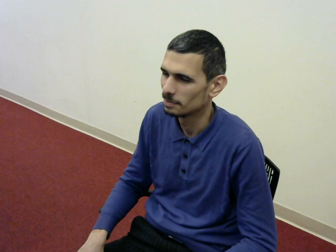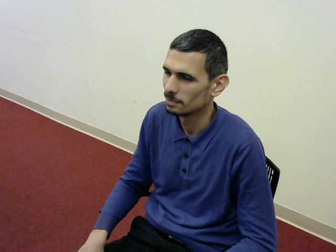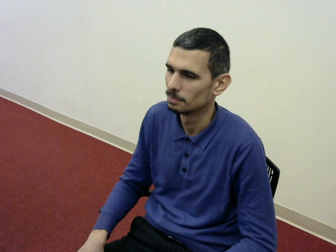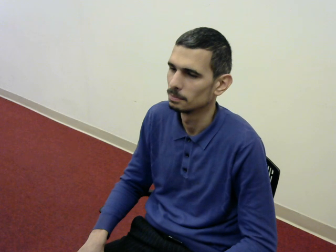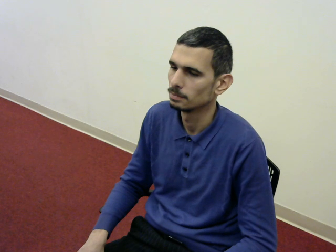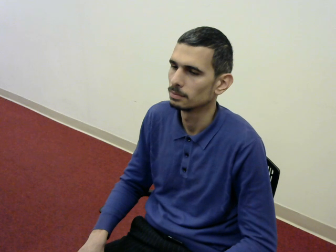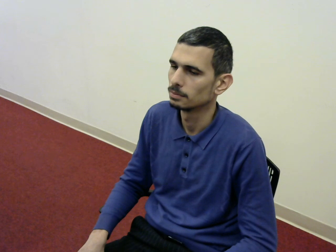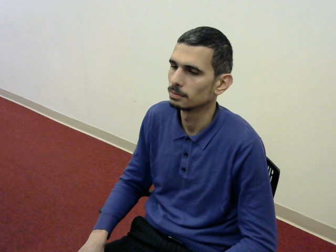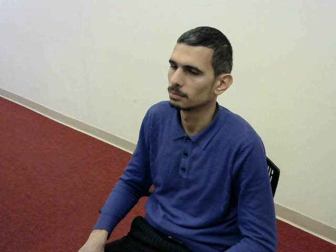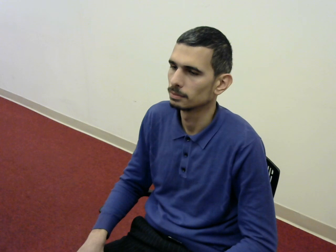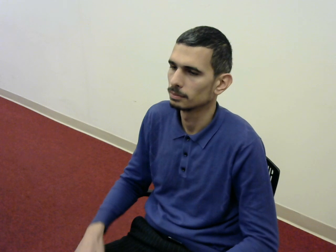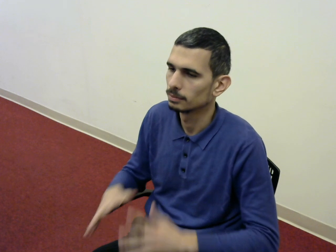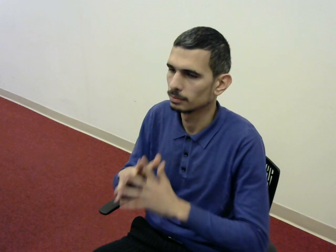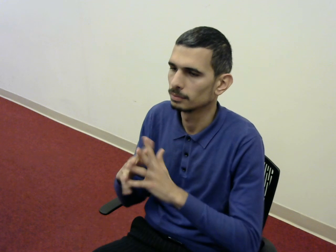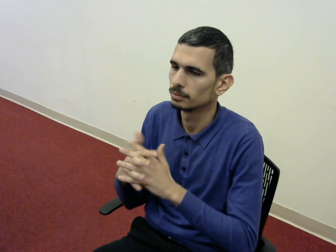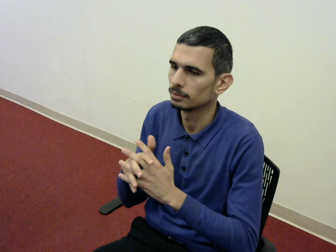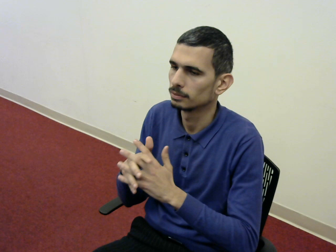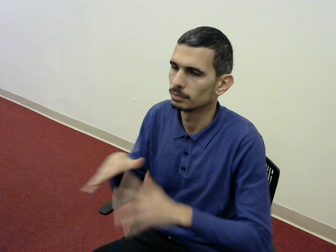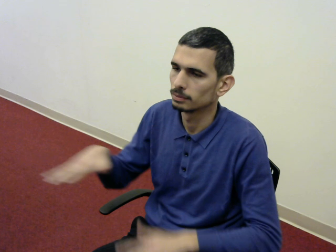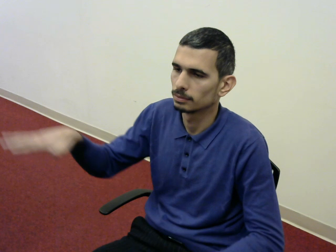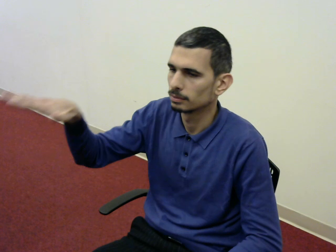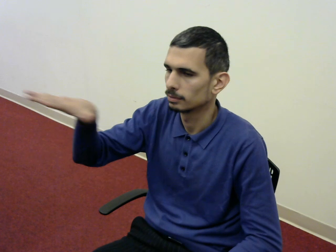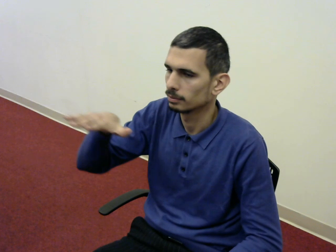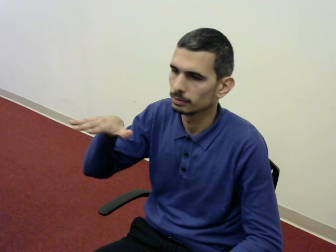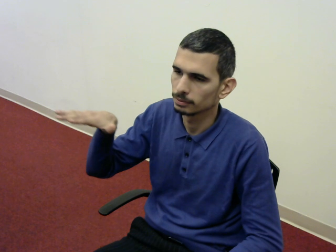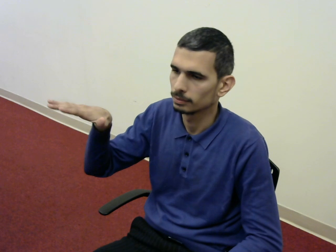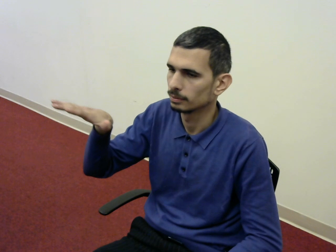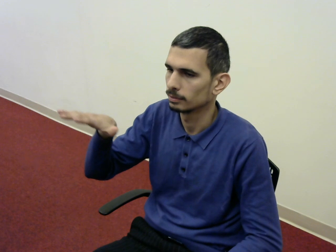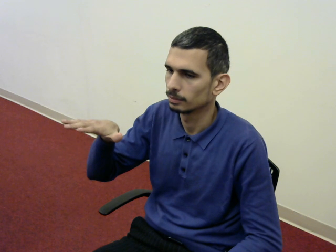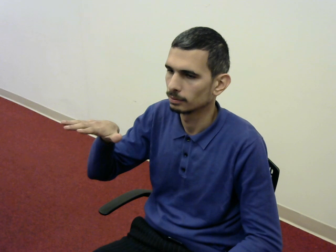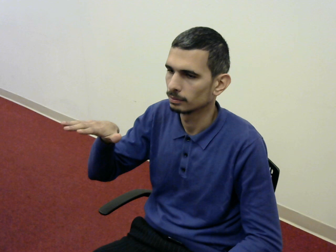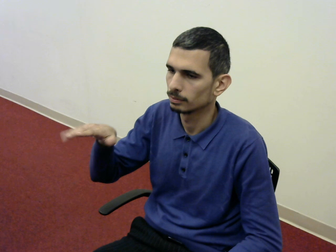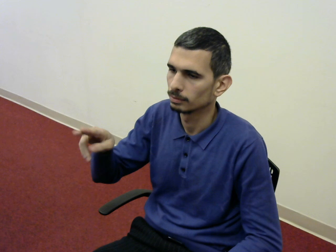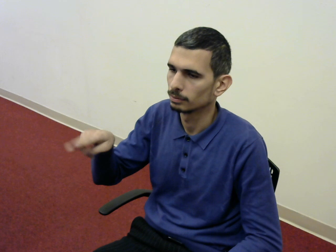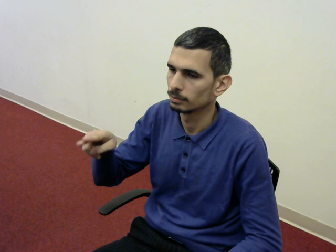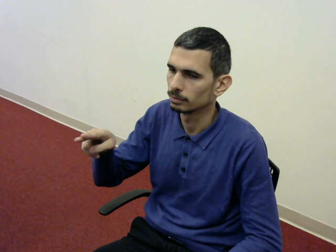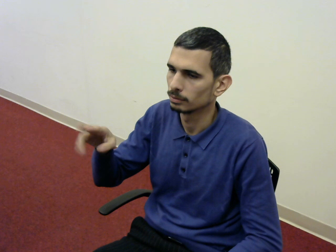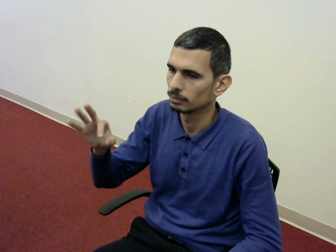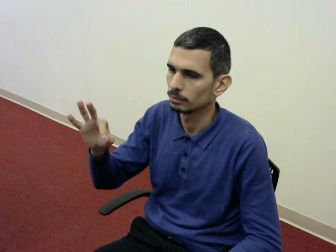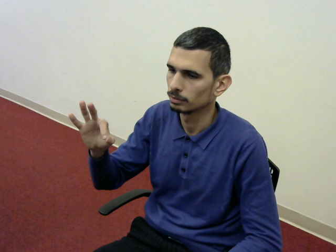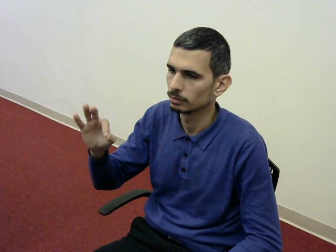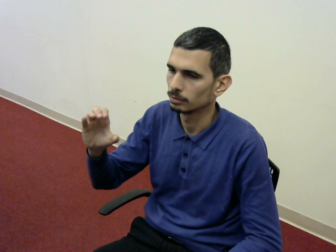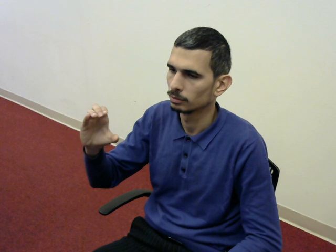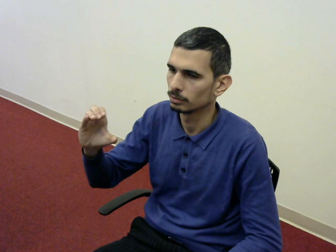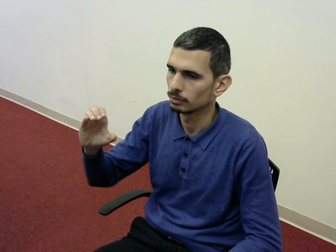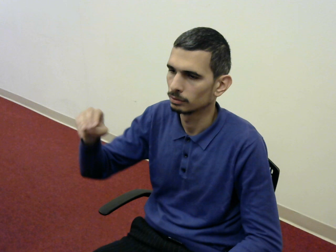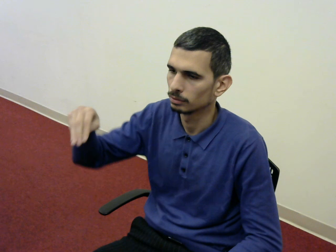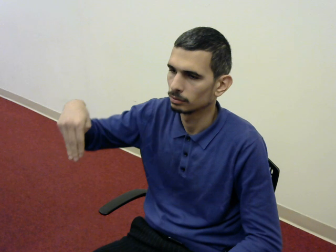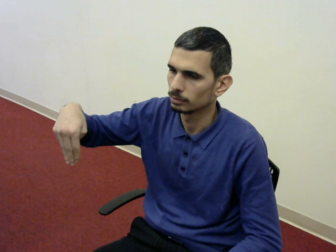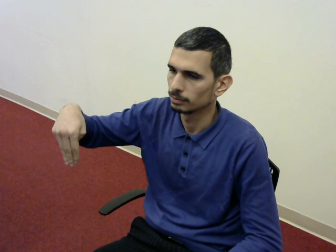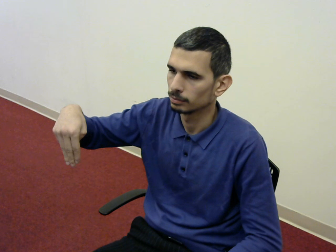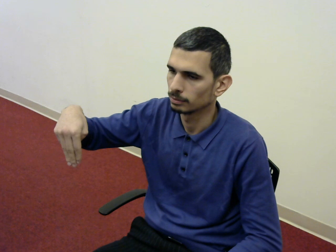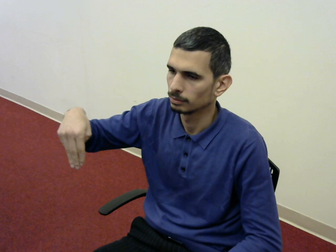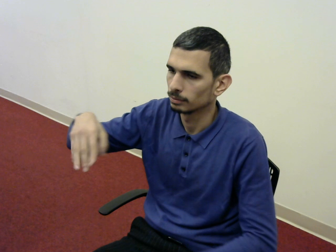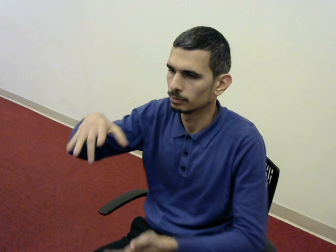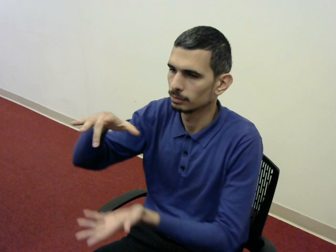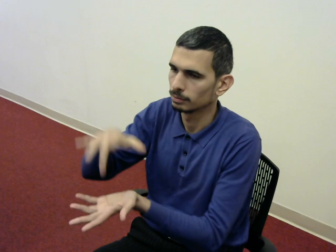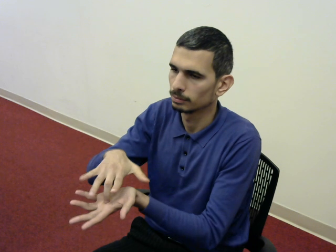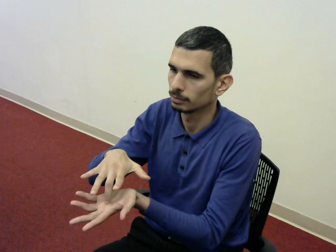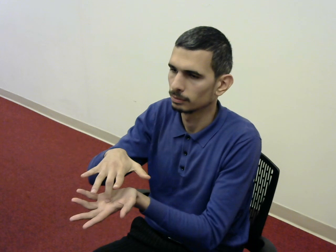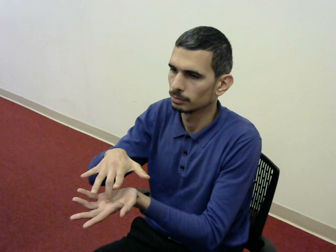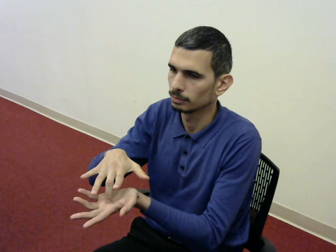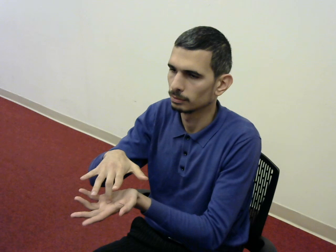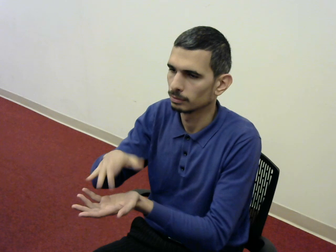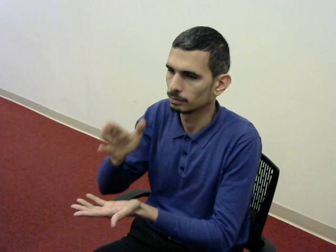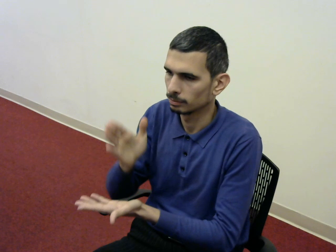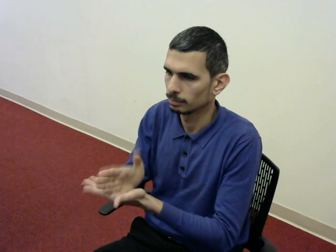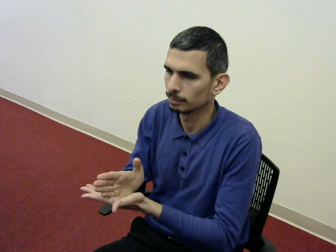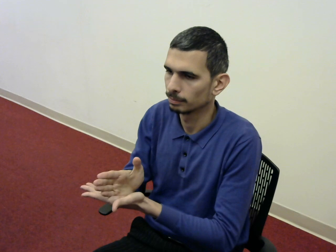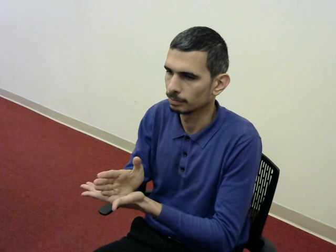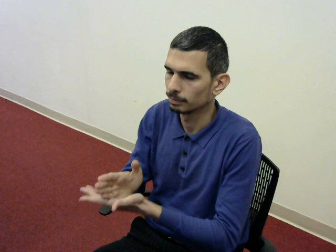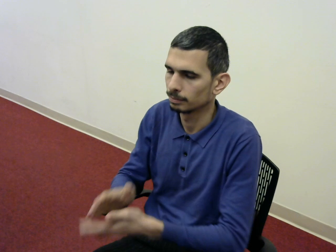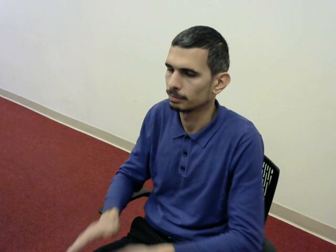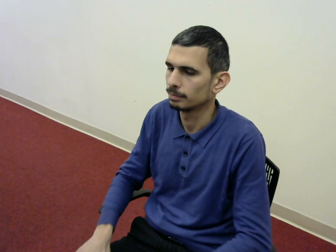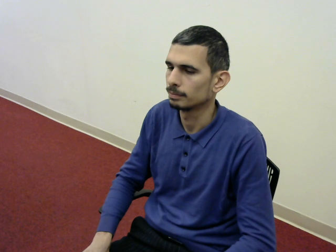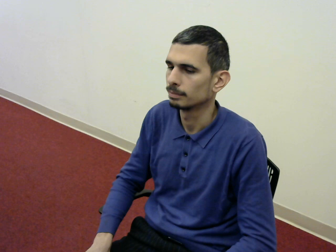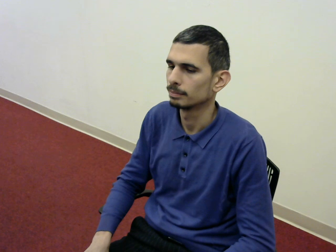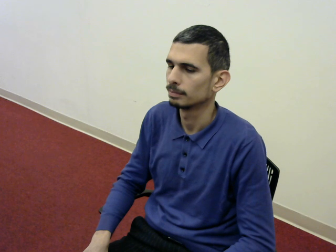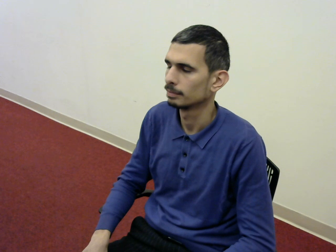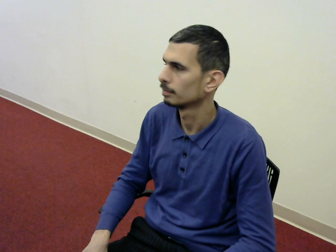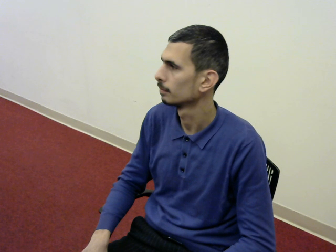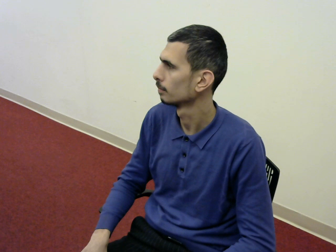Rayonlarda DOST Mərkəzləri varmı?